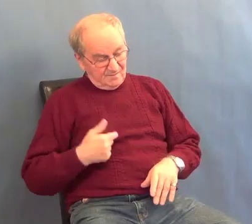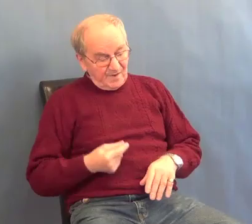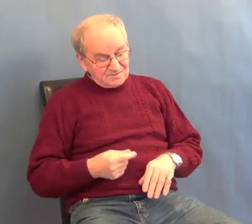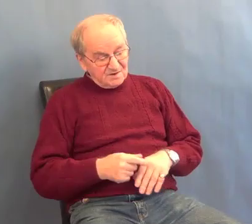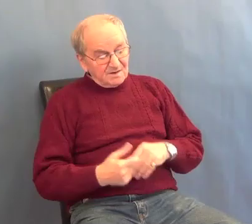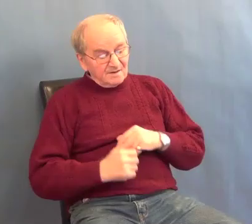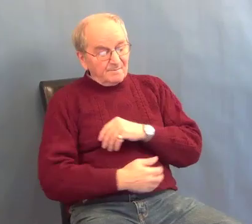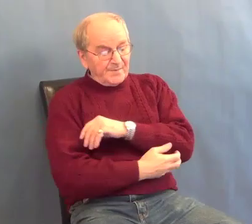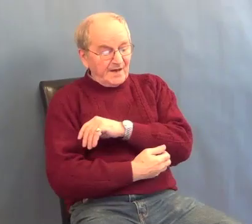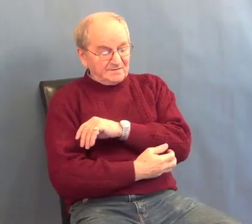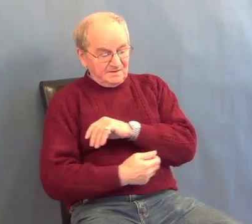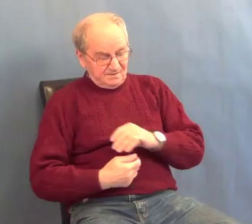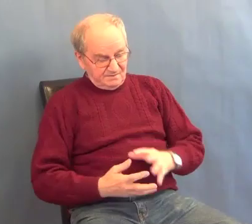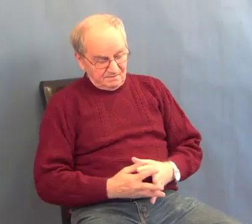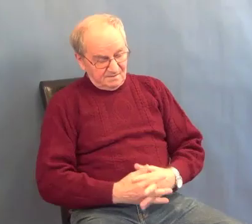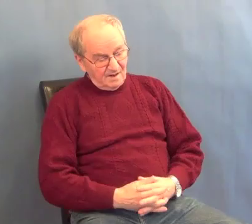Nie mam pieniędzy, jestem biedny.